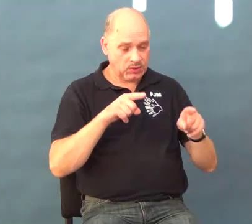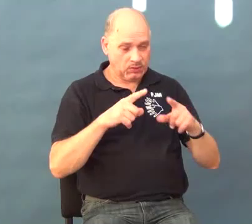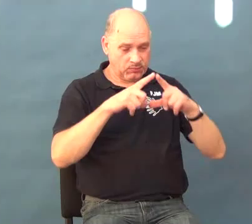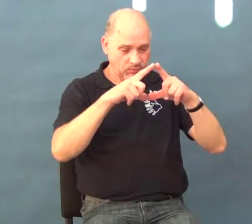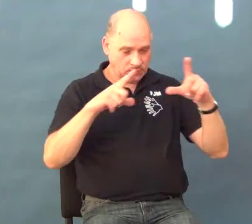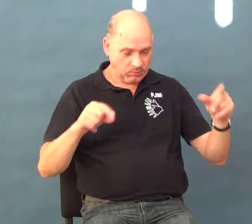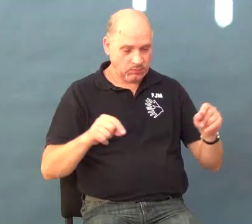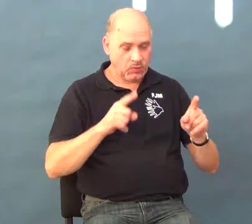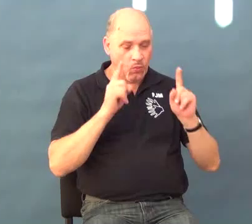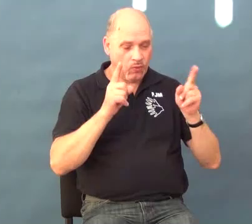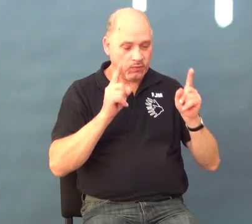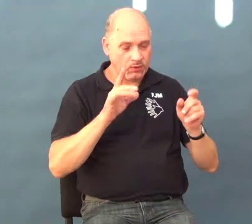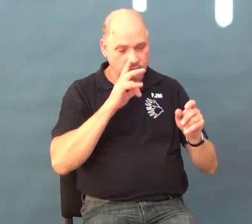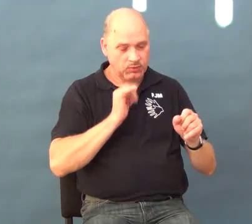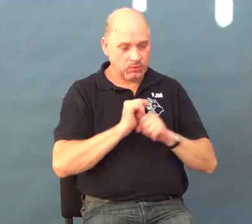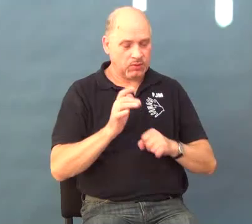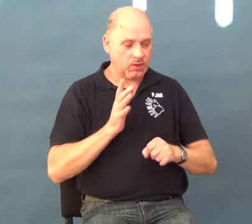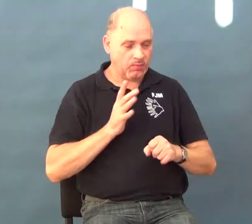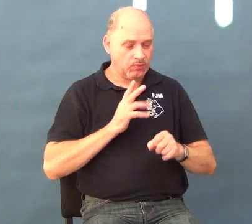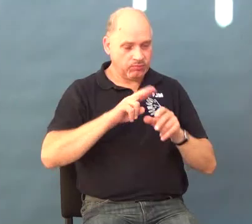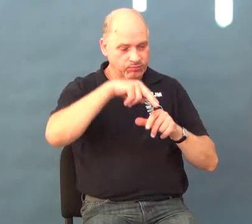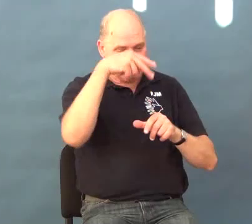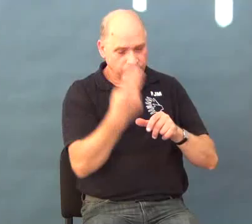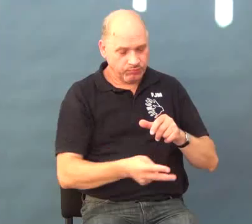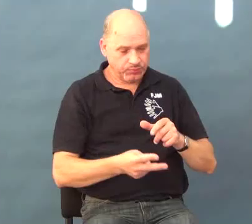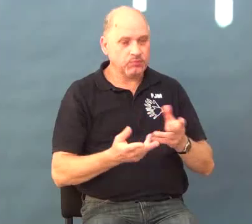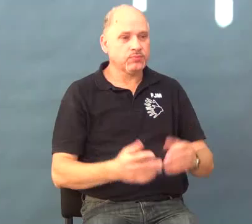Trójkątny znak ostrzega przed niebezpieczeństwem, czyli trzeba uważać, żeby nie spaść w dół.